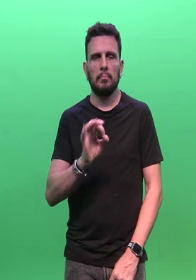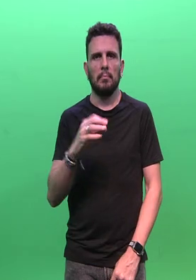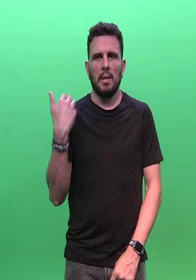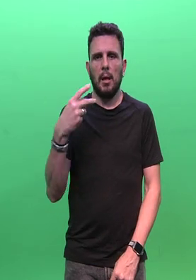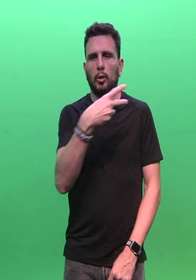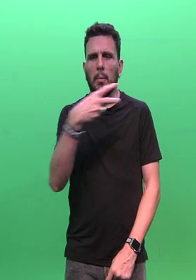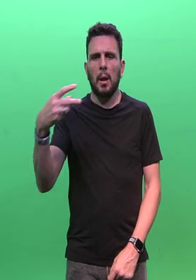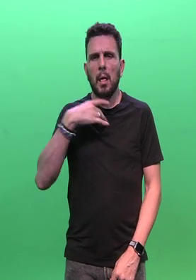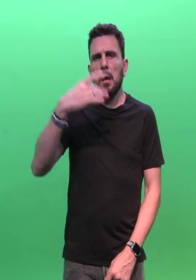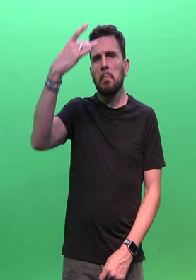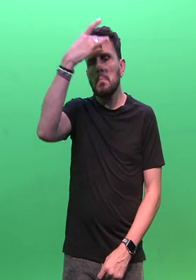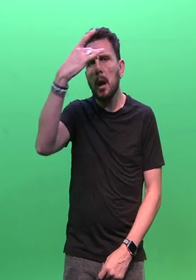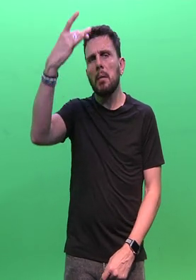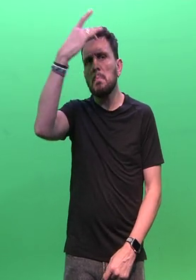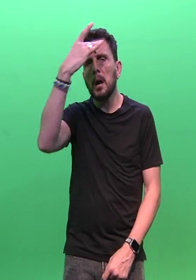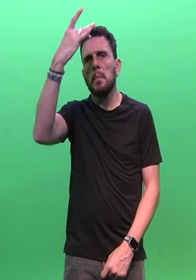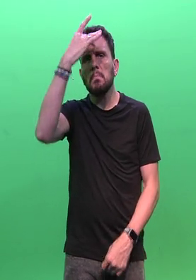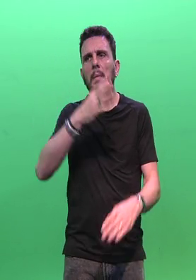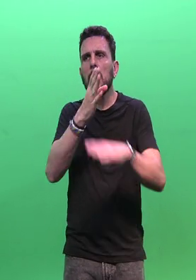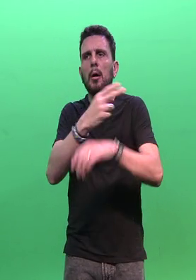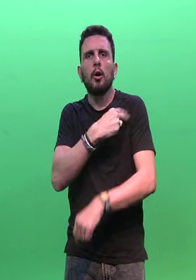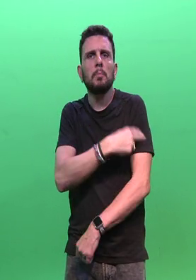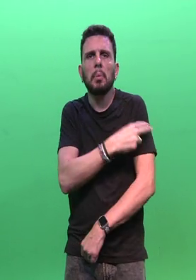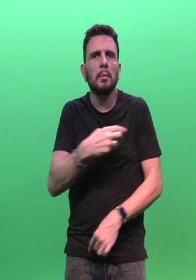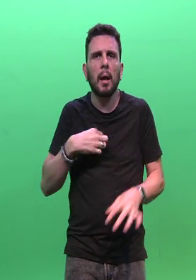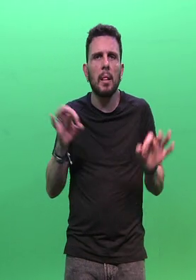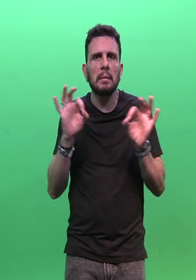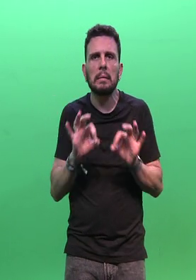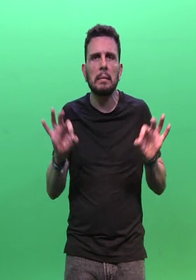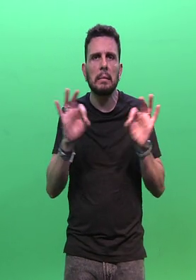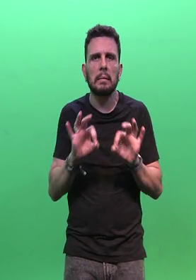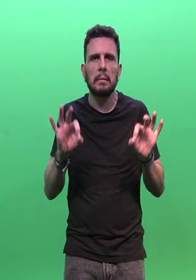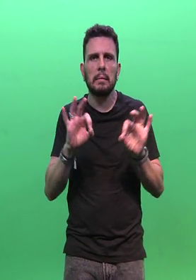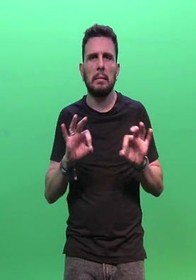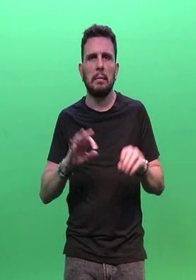Sí, ja fa dues setmanes que tinc mal de cap i no he anat a l'hospital.